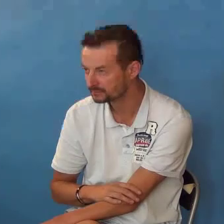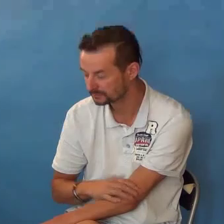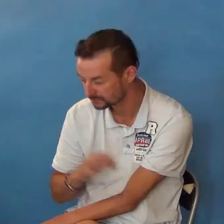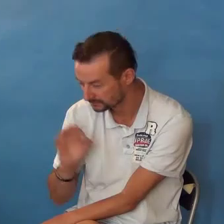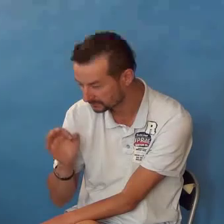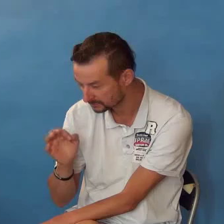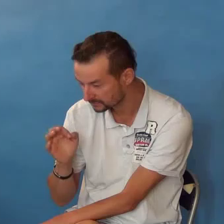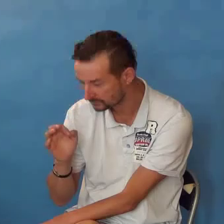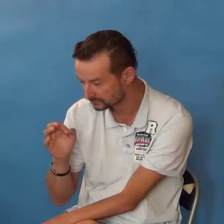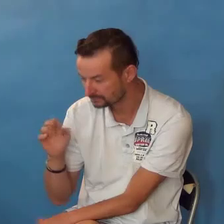Dobrze.